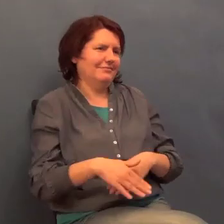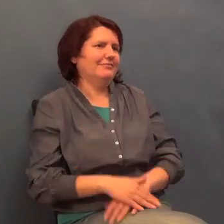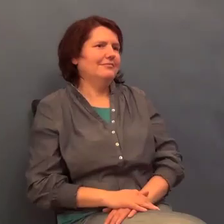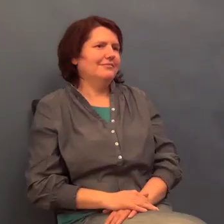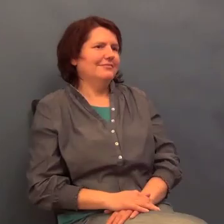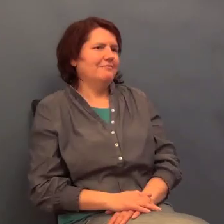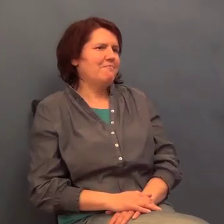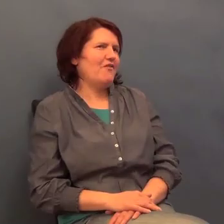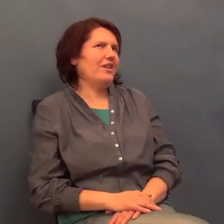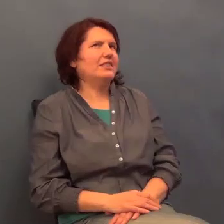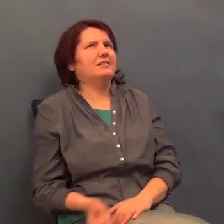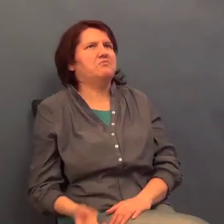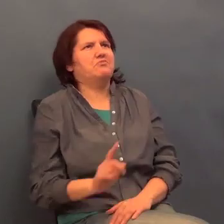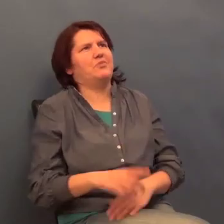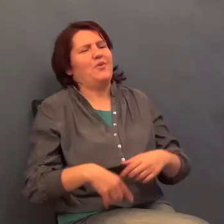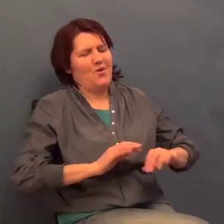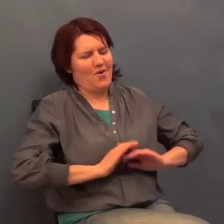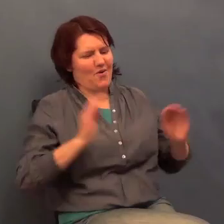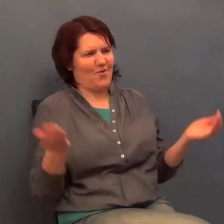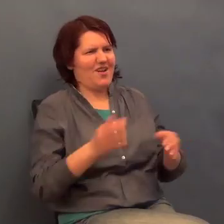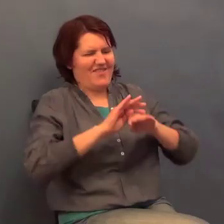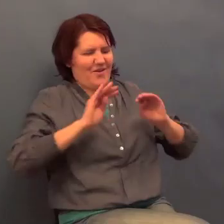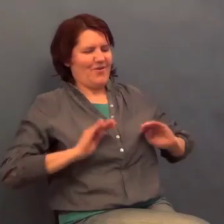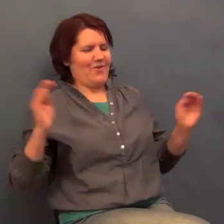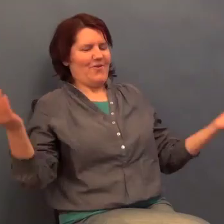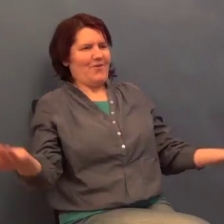Bowling, kula, kula.